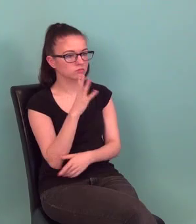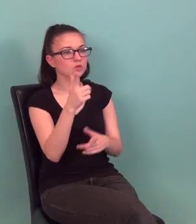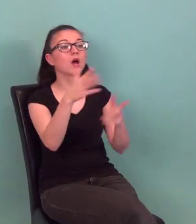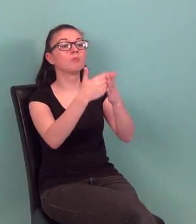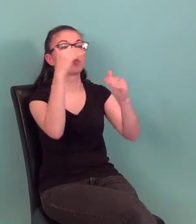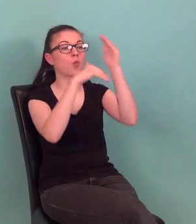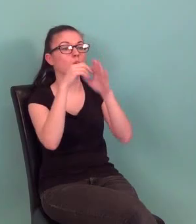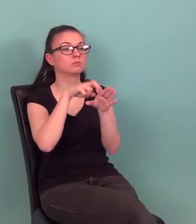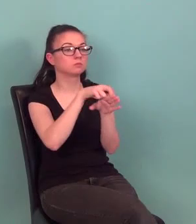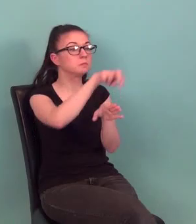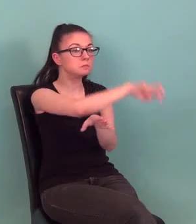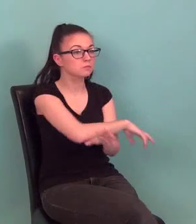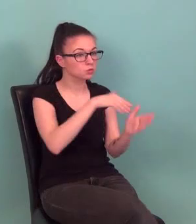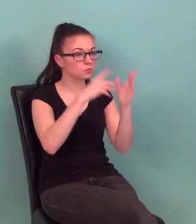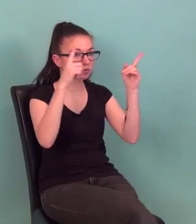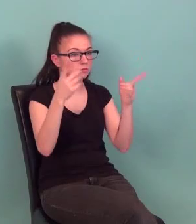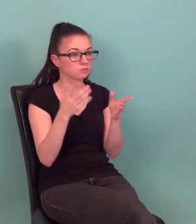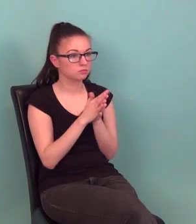Może na przykład w górach, żeby nie skoczyć ze szczytu, trzeba uważać